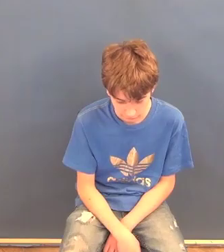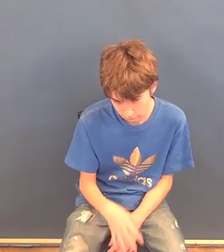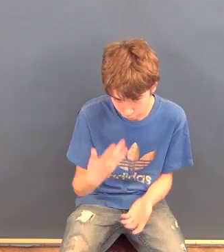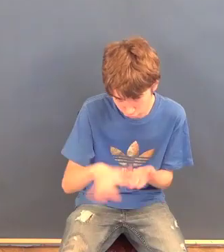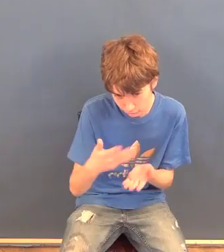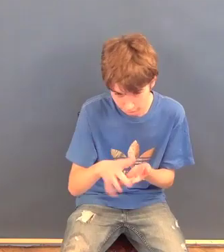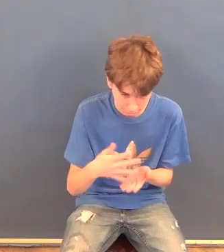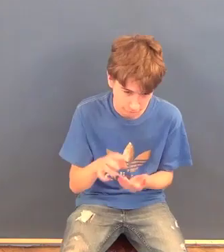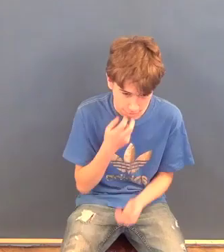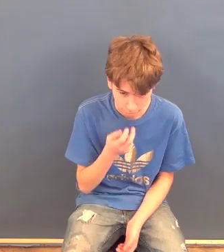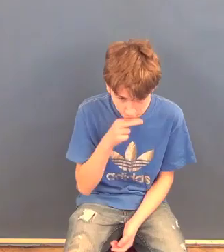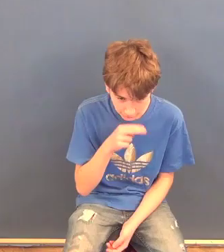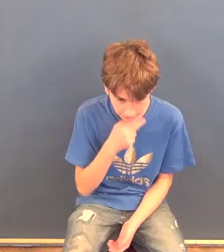Wydatki na prąd i wodę.